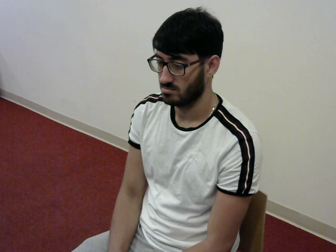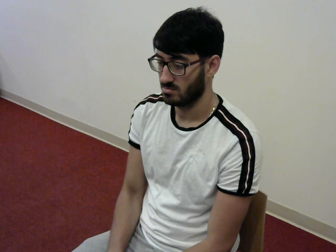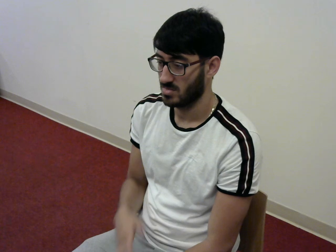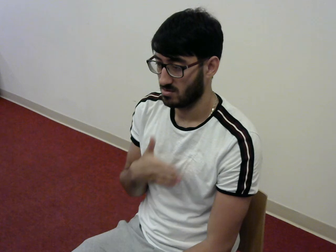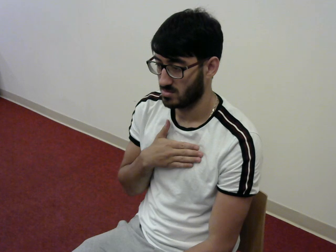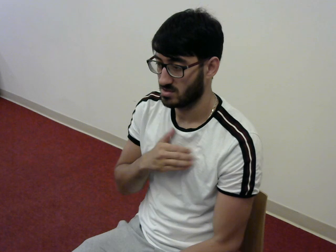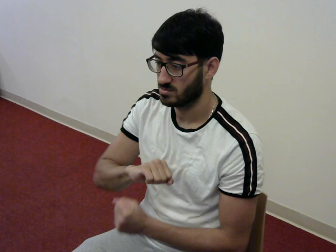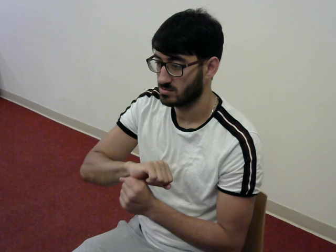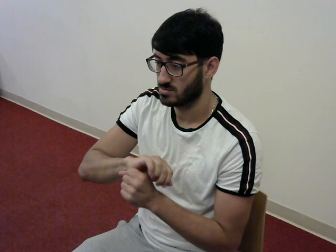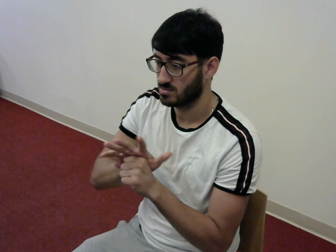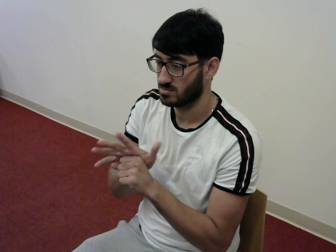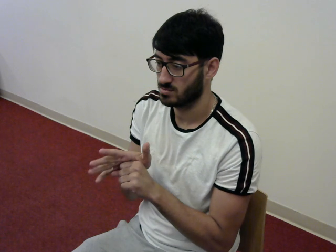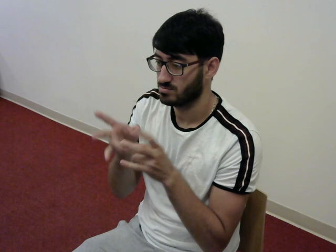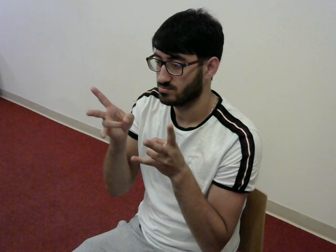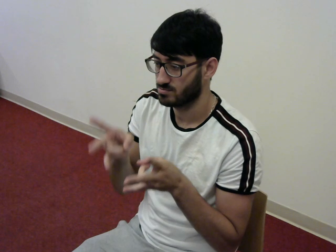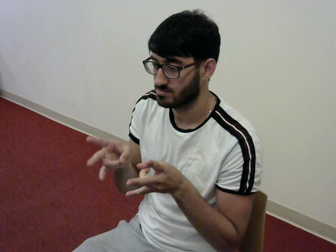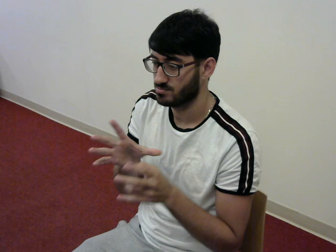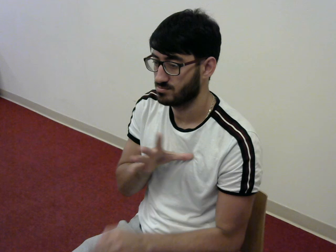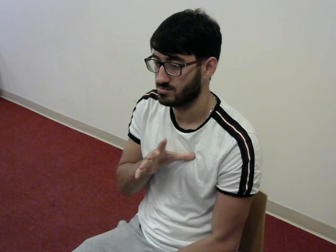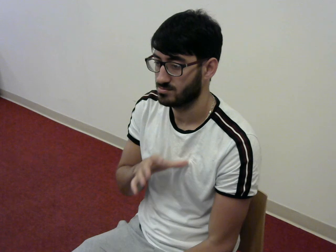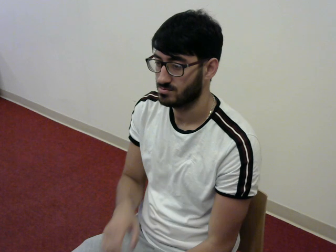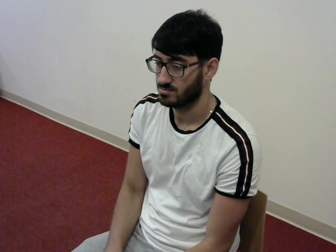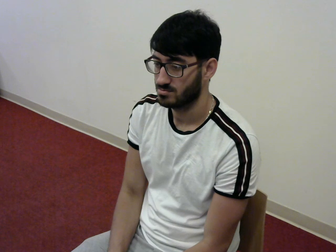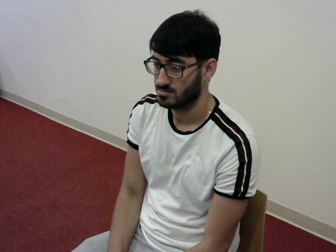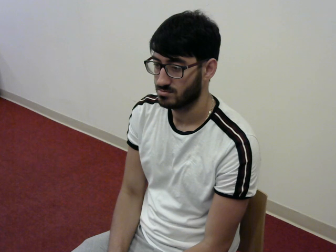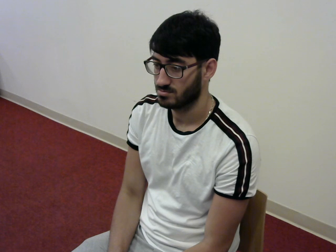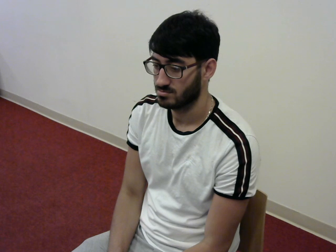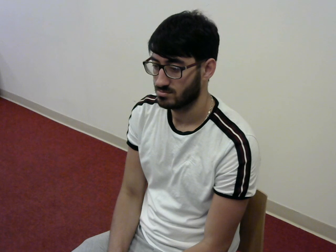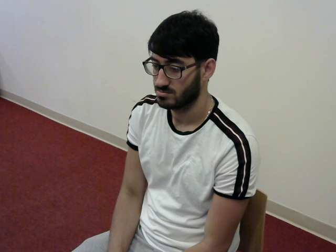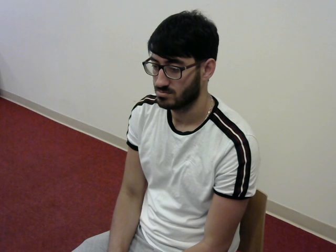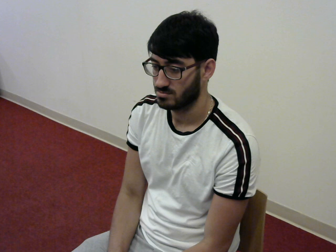Mən Covid-ə tutulmuşam